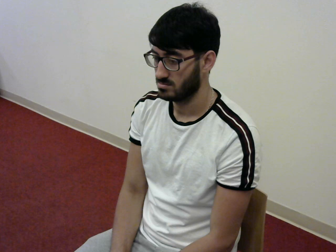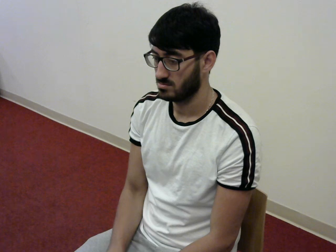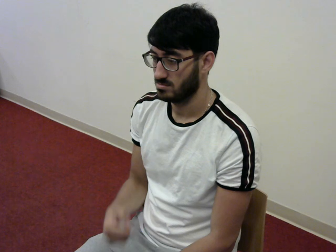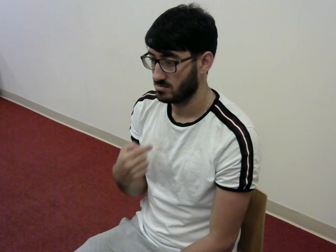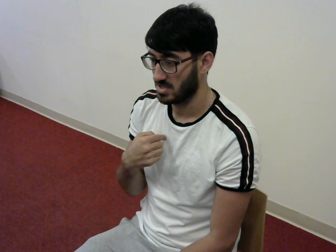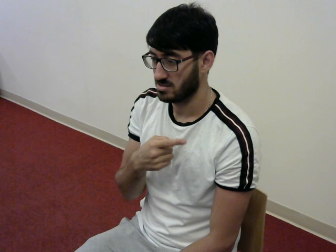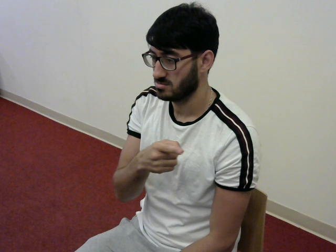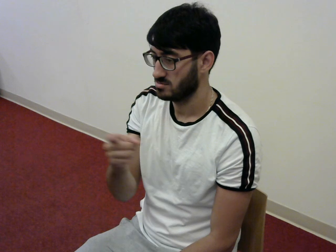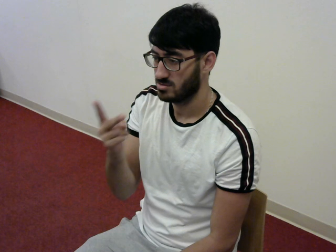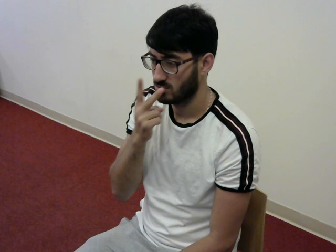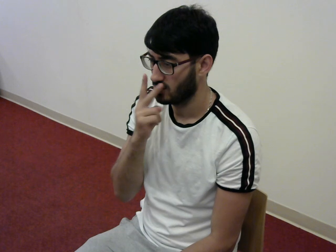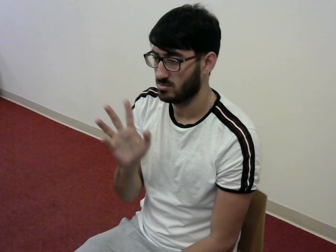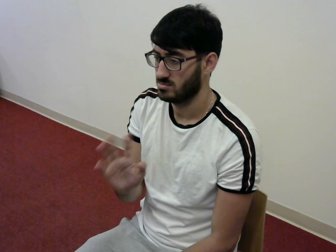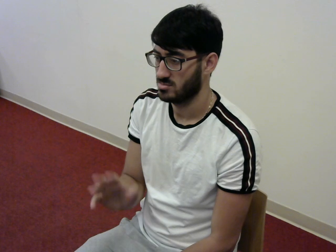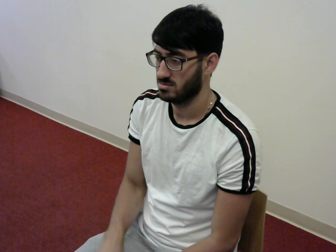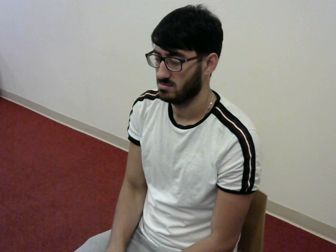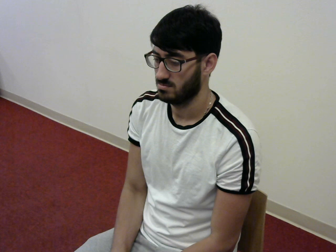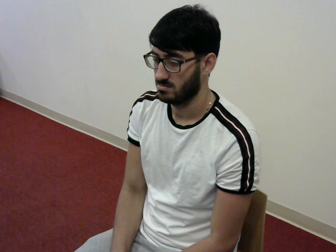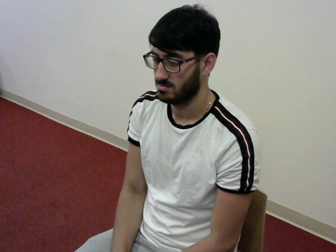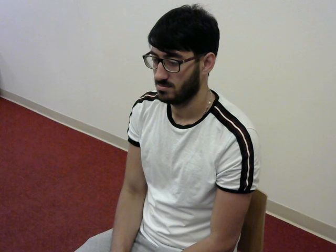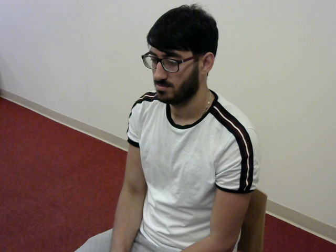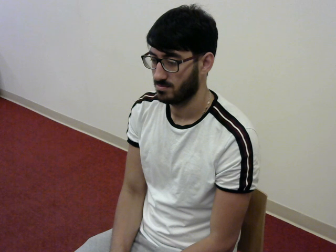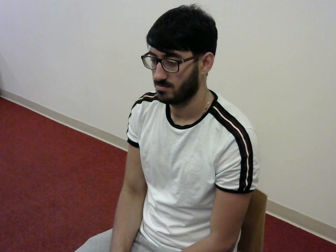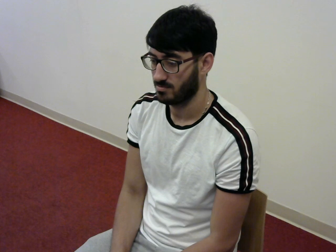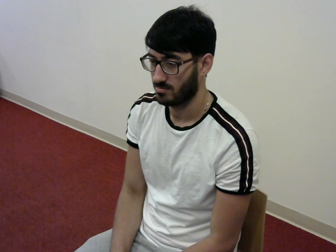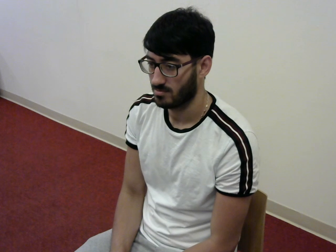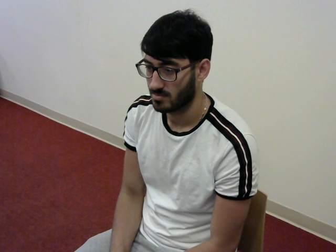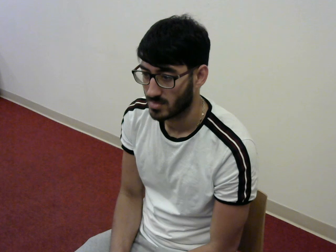Mən sizi görmürəm